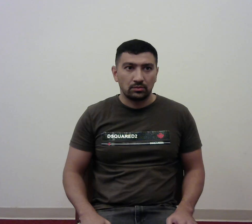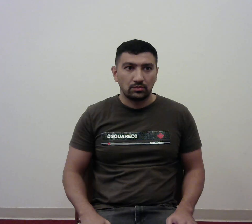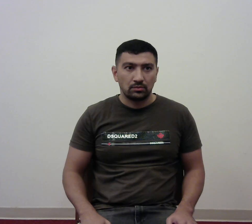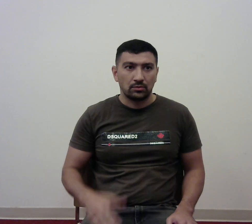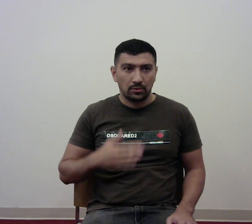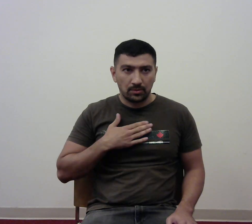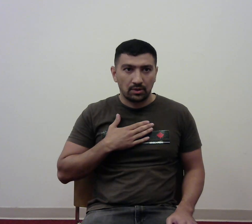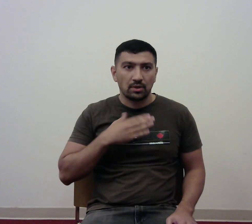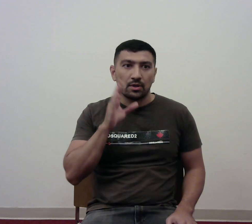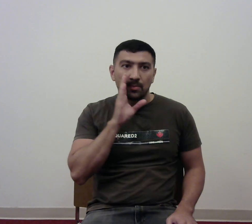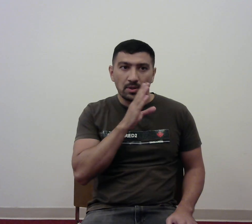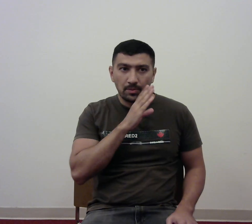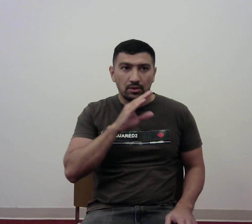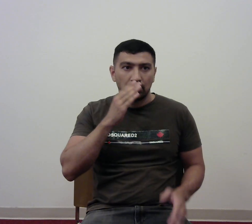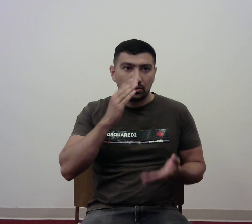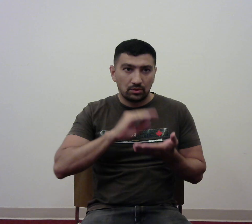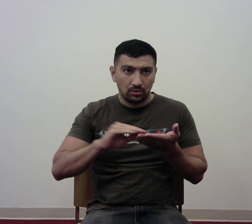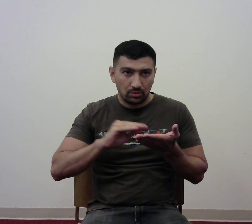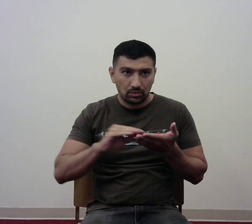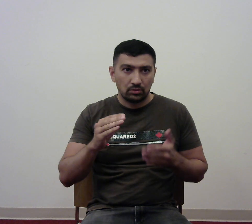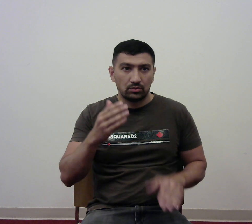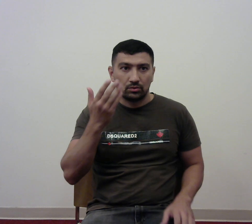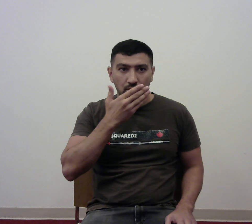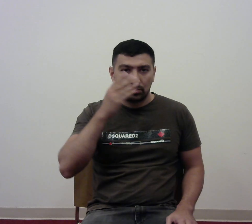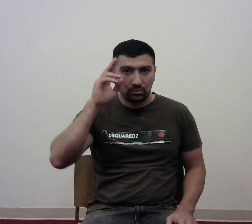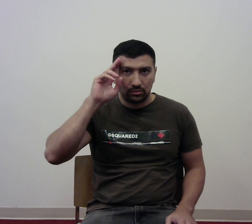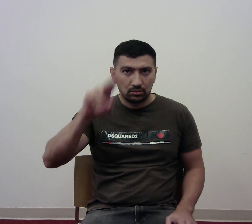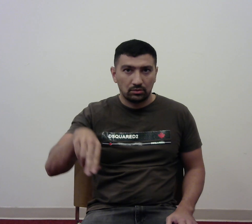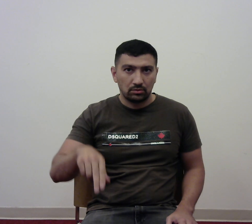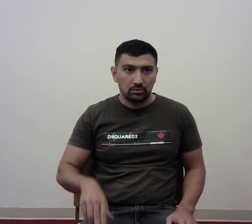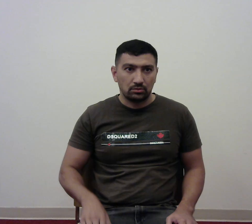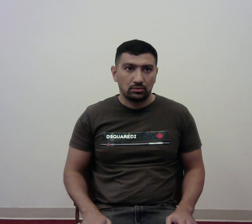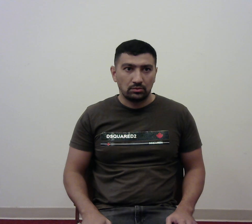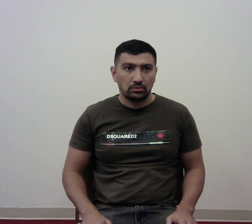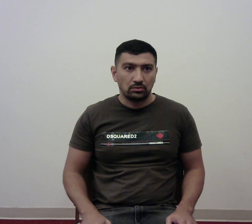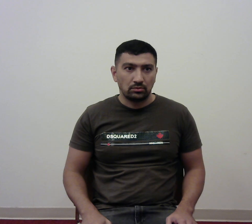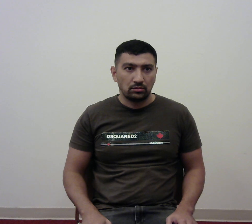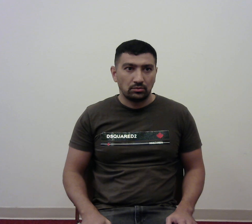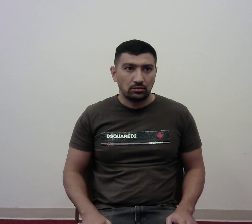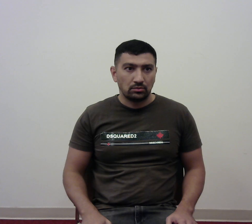Mənim anam yazıb-oxuya bilmir